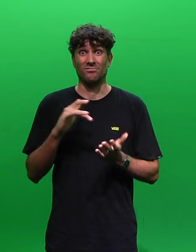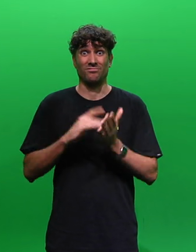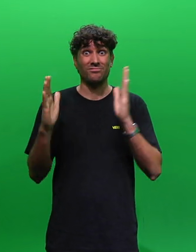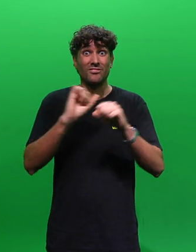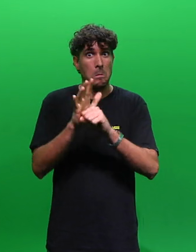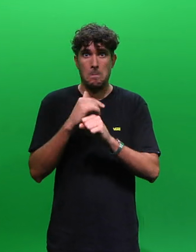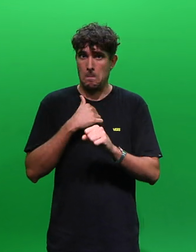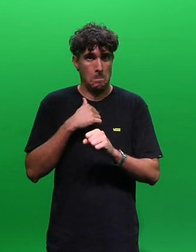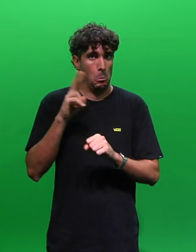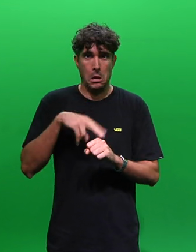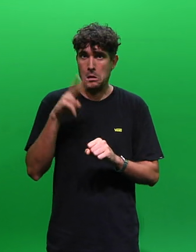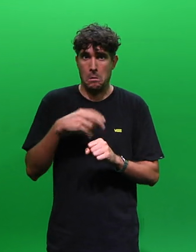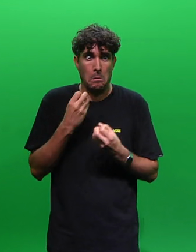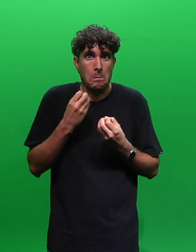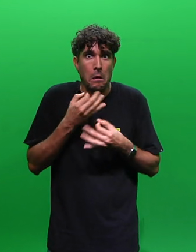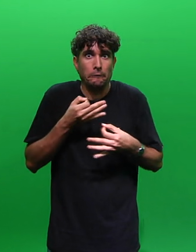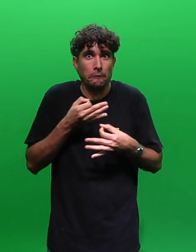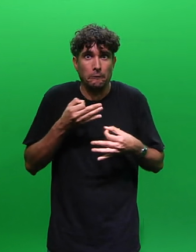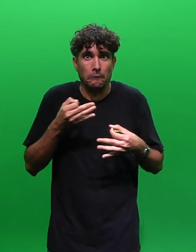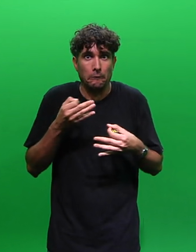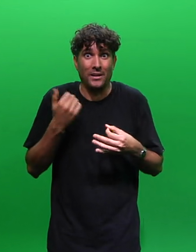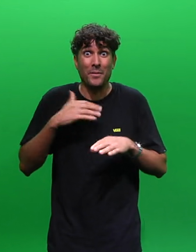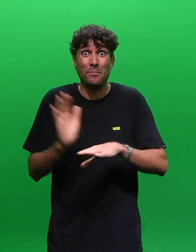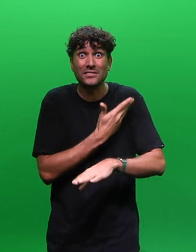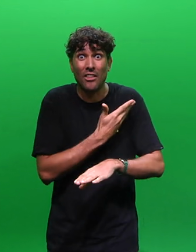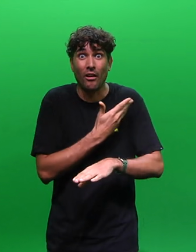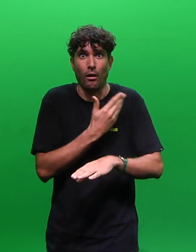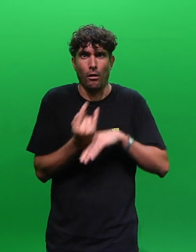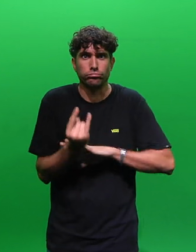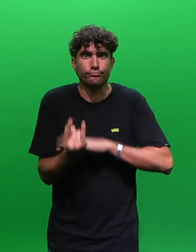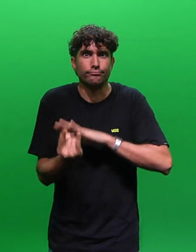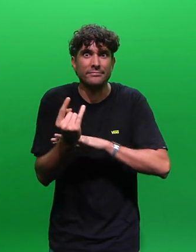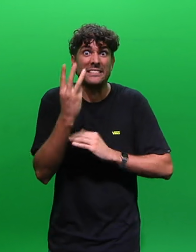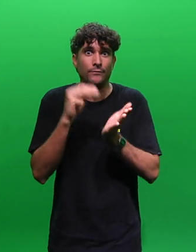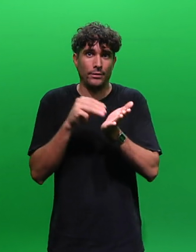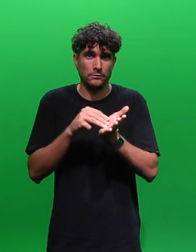Durant l'època del covid no el vaig agafar mai, però quan va passar l'època, el vaig agafar tres vegades.